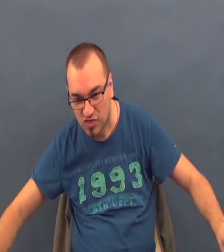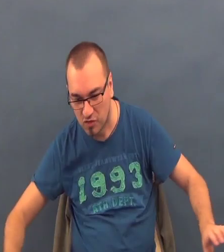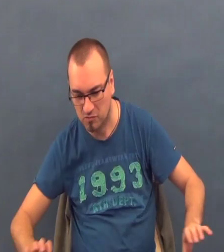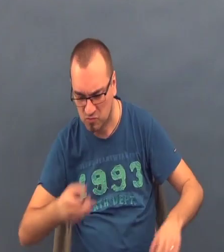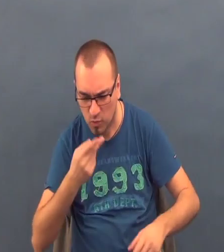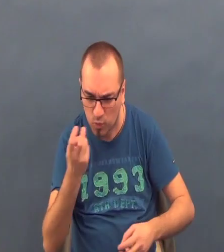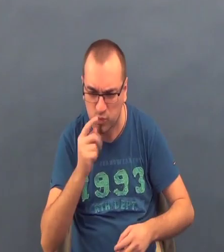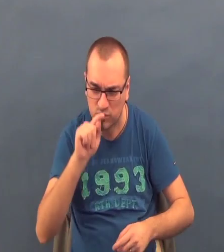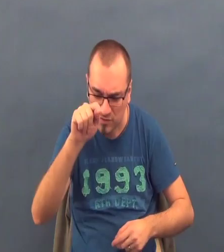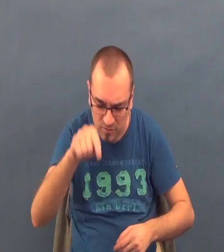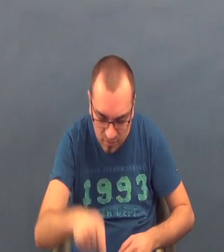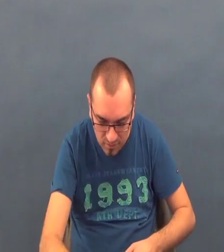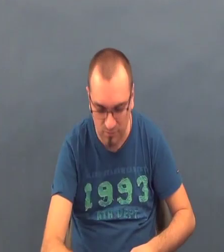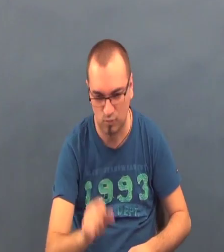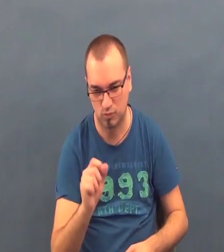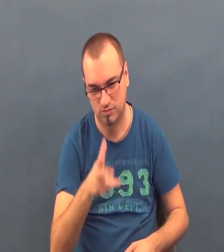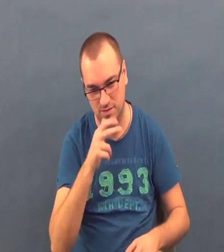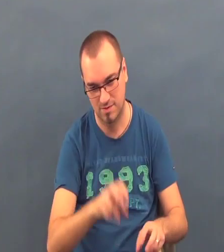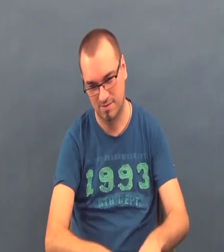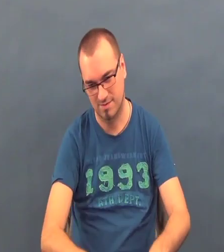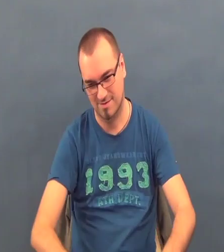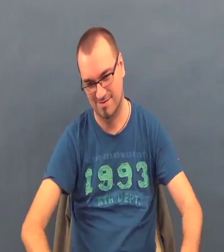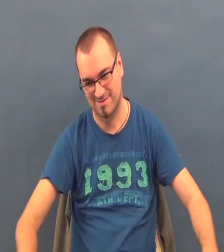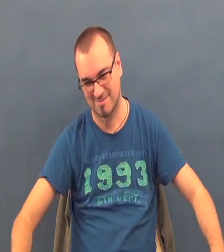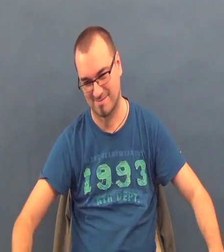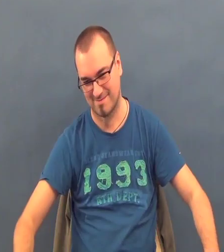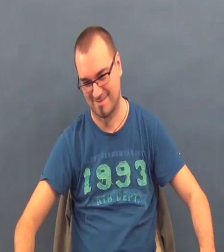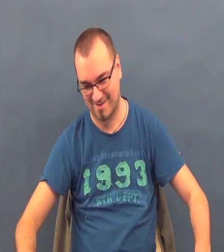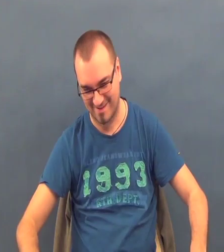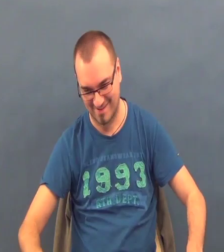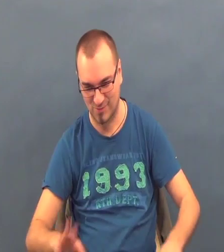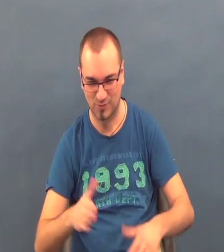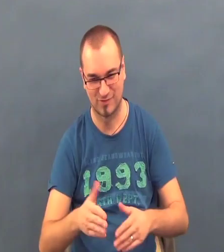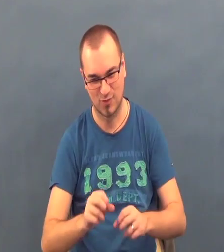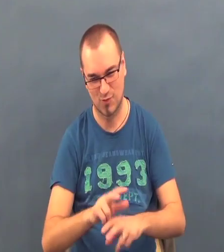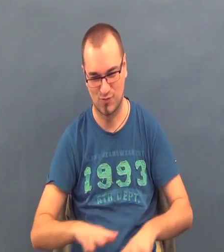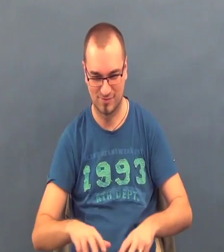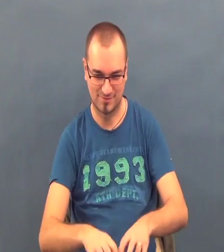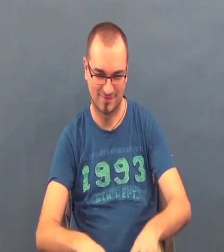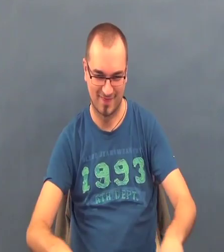Szukali w środku i tam była gromadka żab, taka żabia rodzina siedziała sobie.